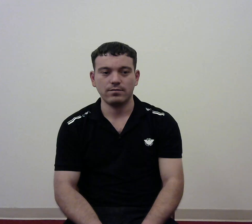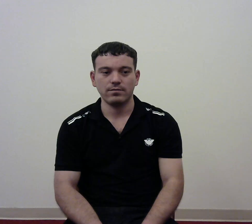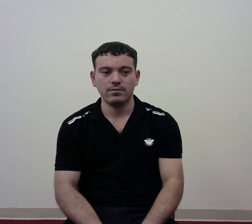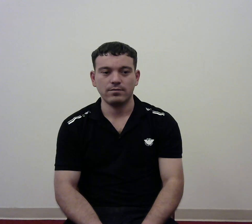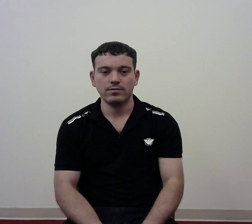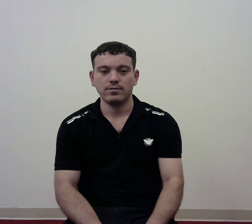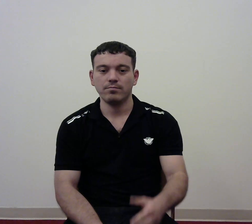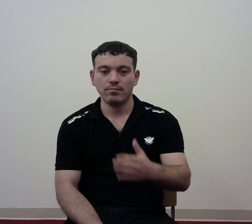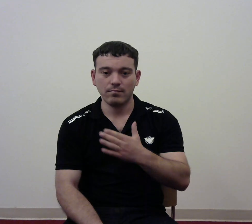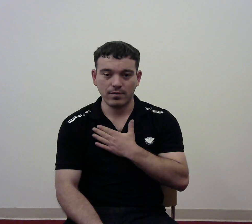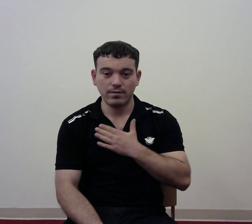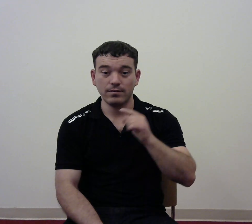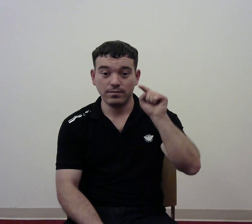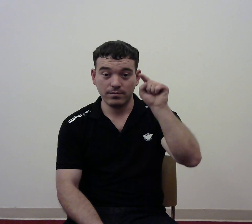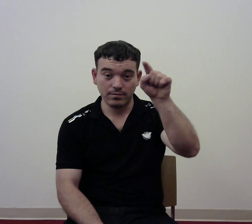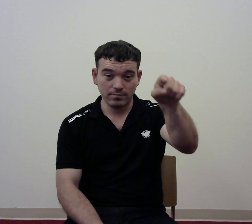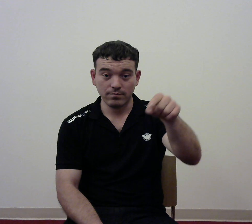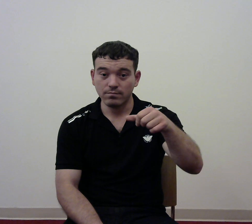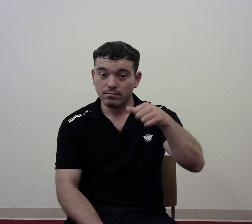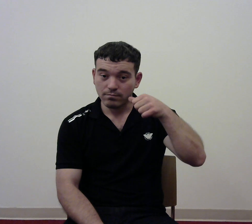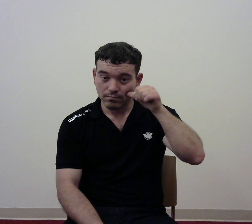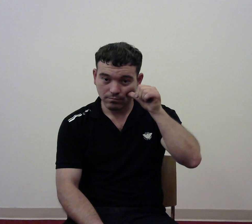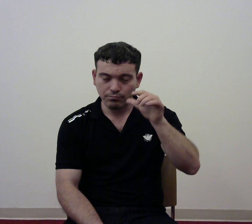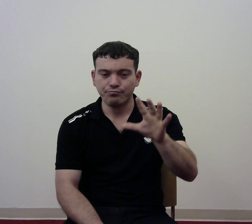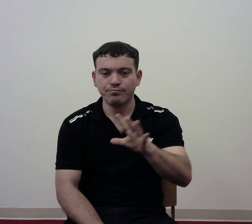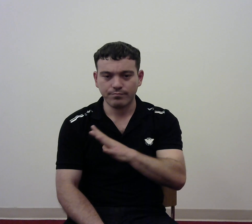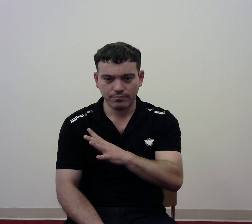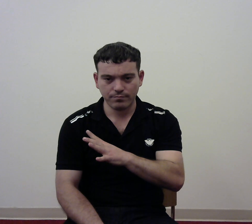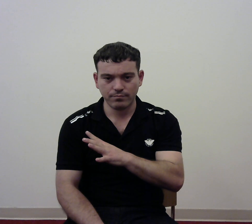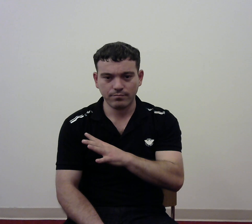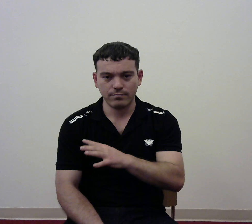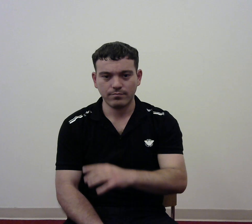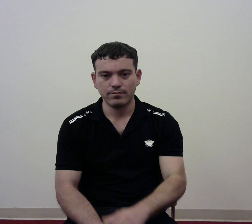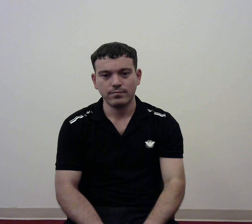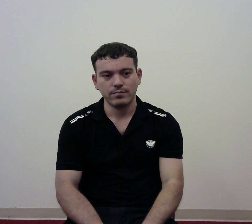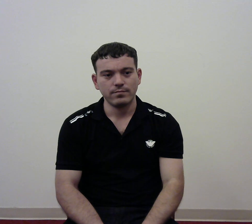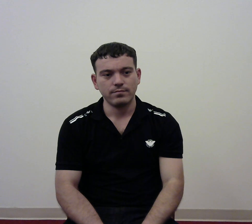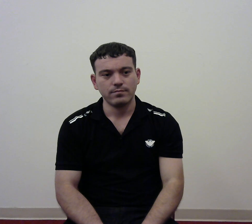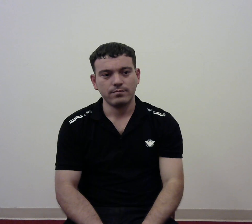Mən orda dünən olmuşam